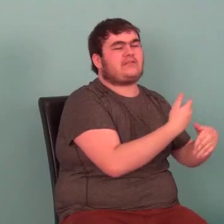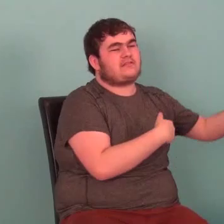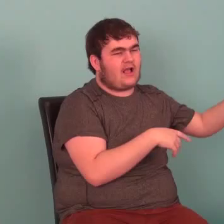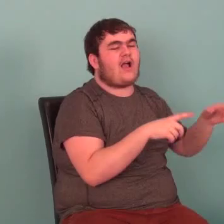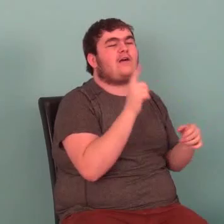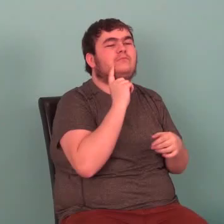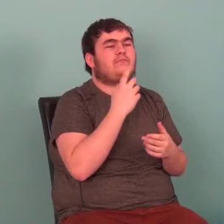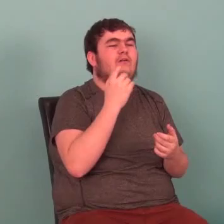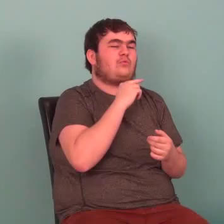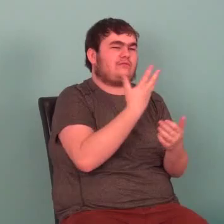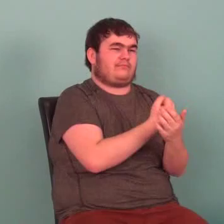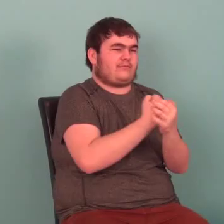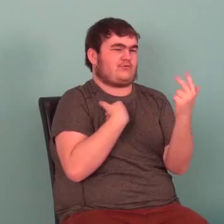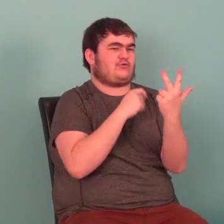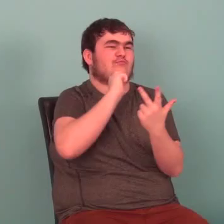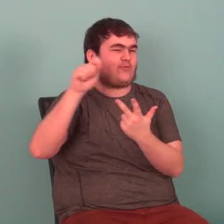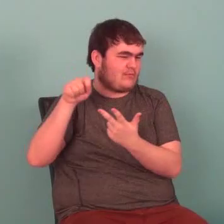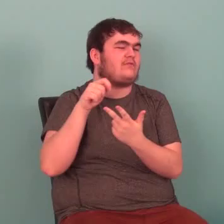Chłopcy dostali od niego trzy gruszki.